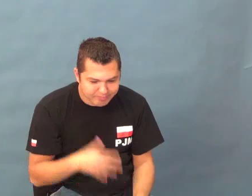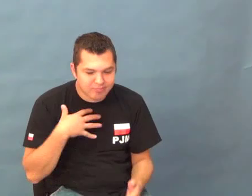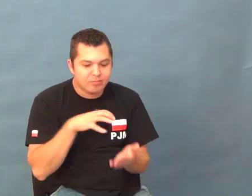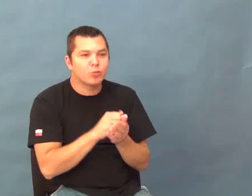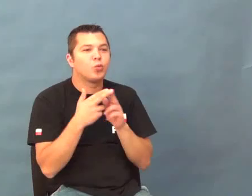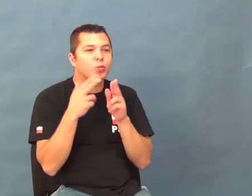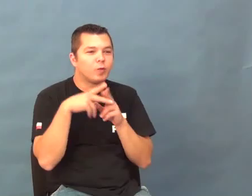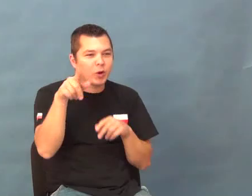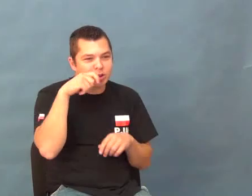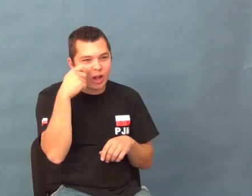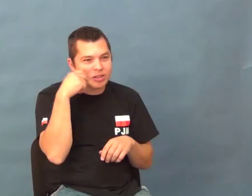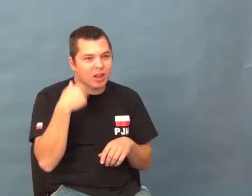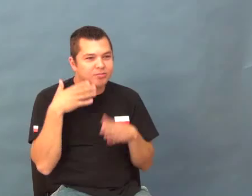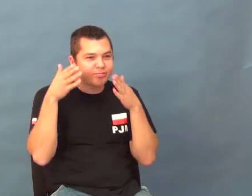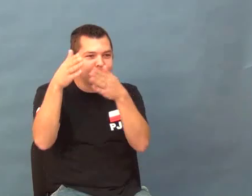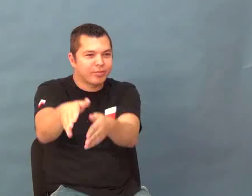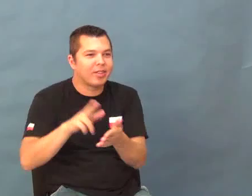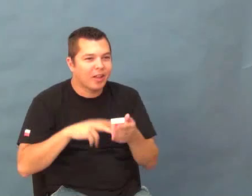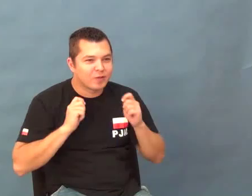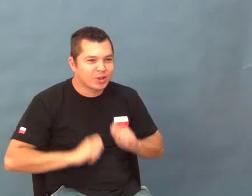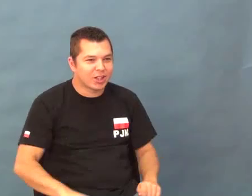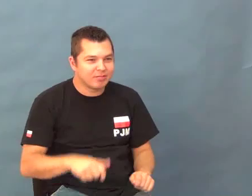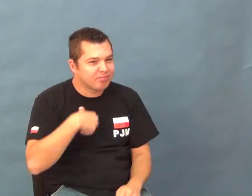Jestem zajęty, umówiłem się z dziadkiem i jadę do niego na wieś.